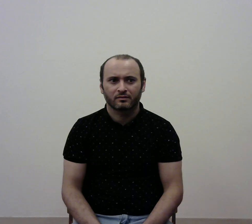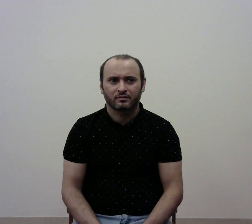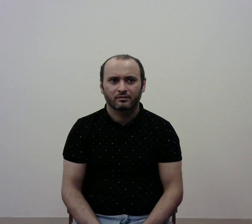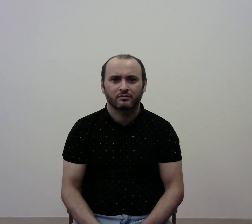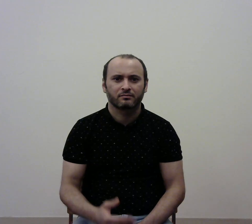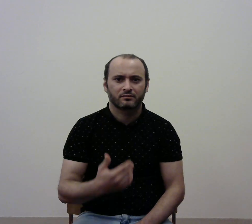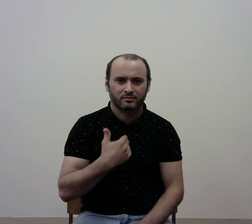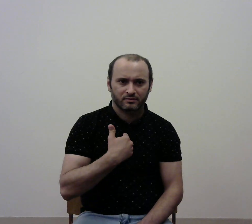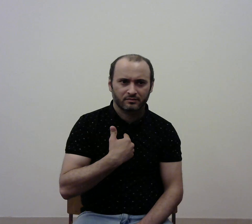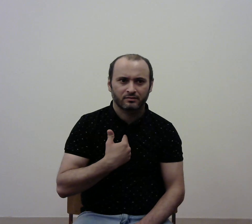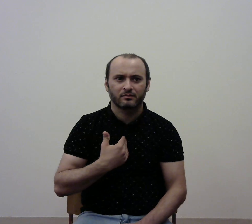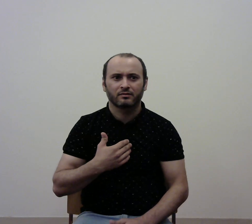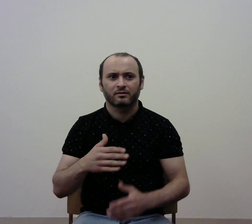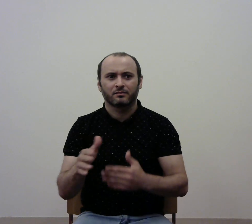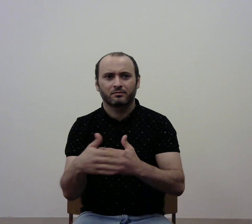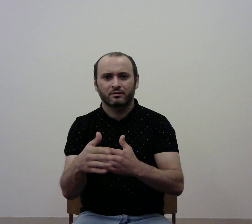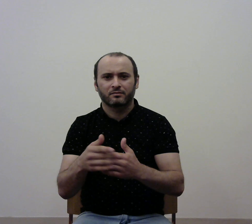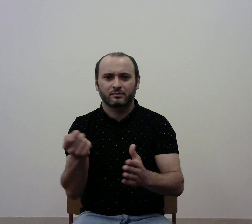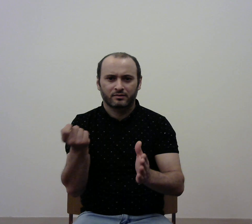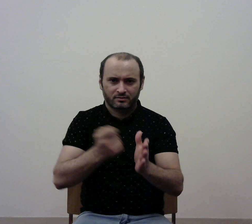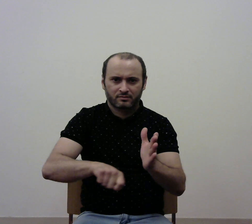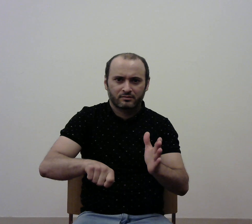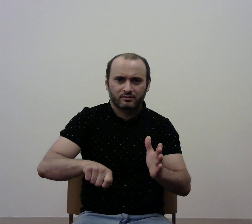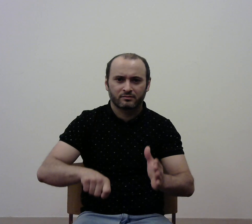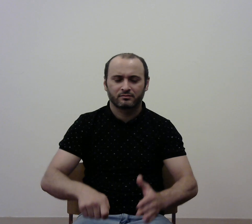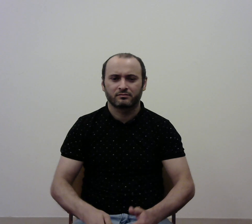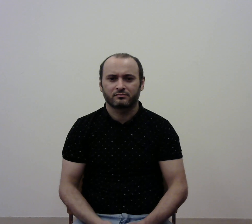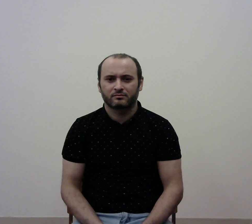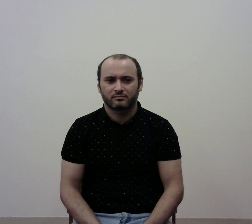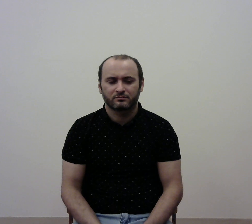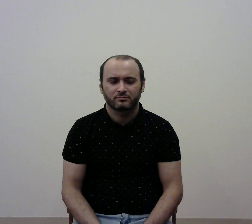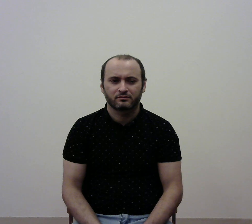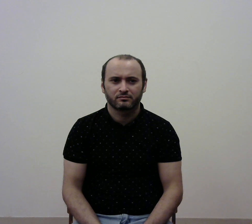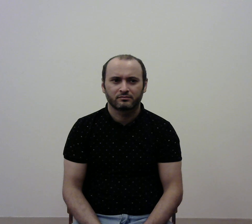Bizim qapımız bağlıdır